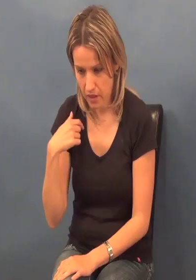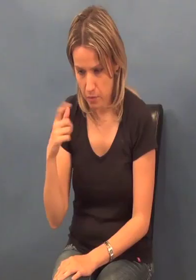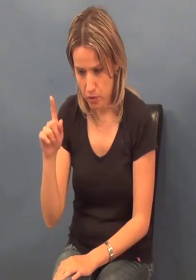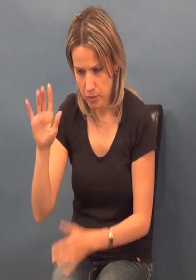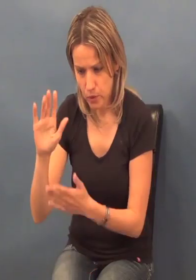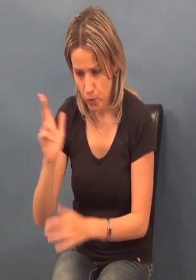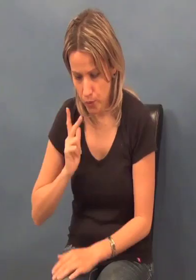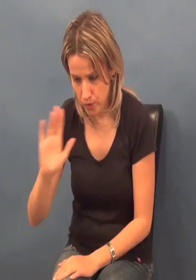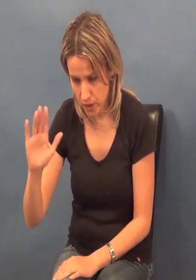Ja... Poczekaj chwilę...